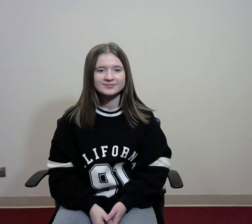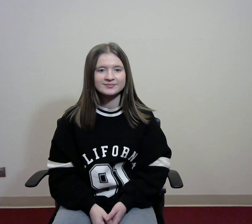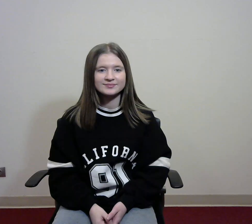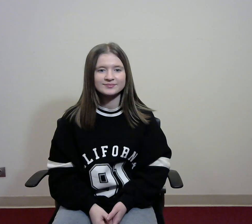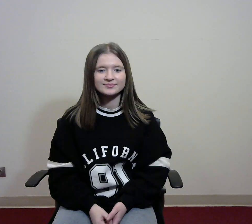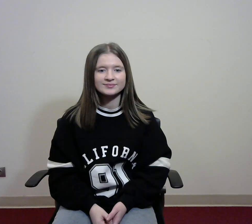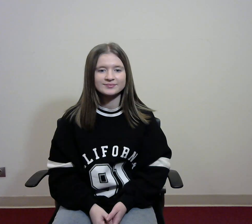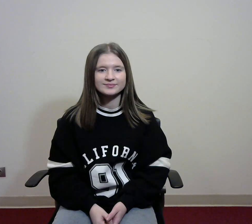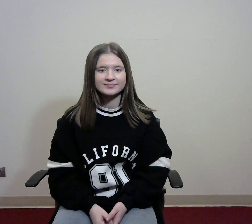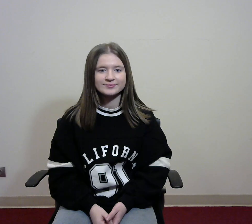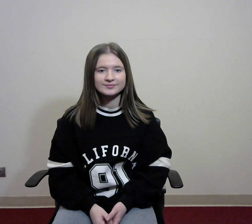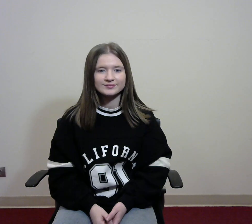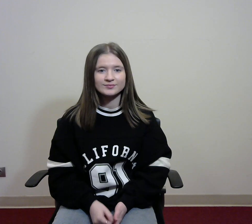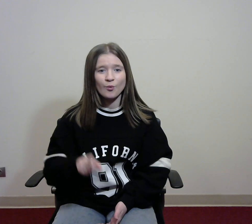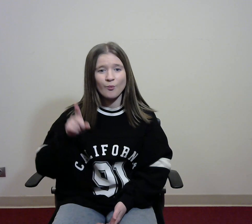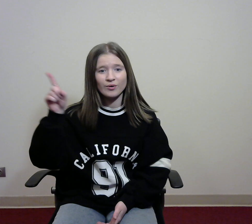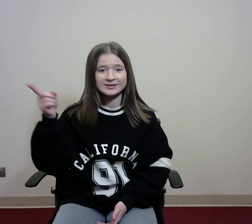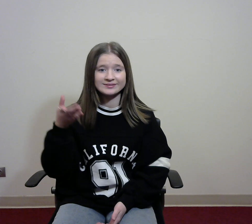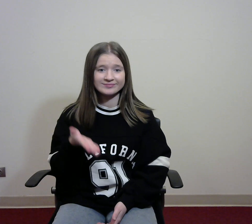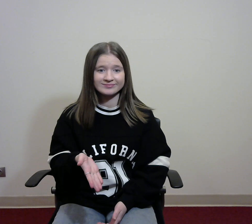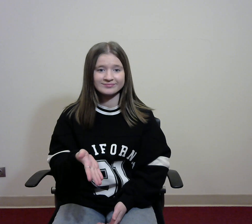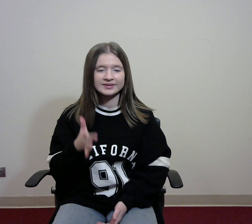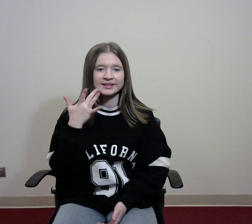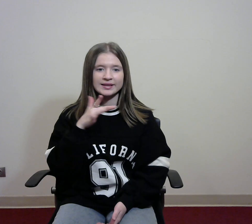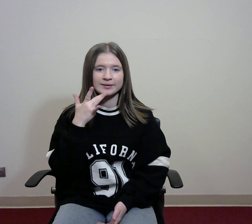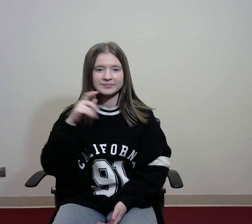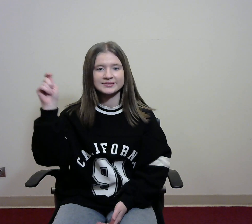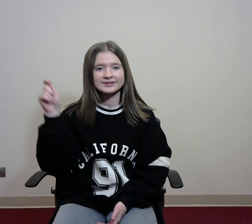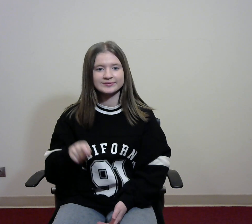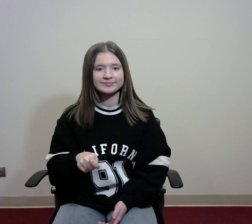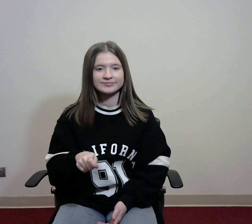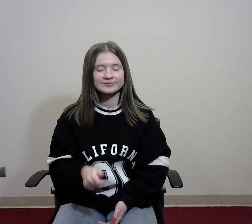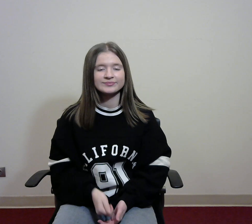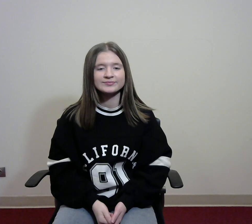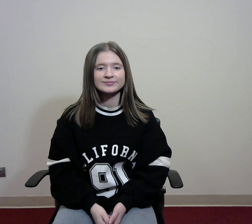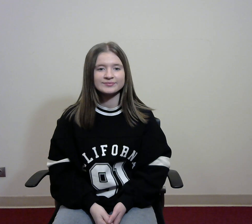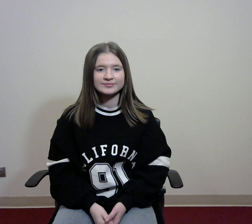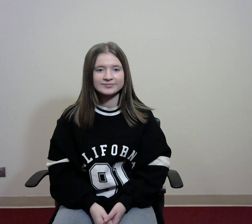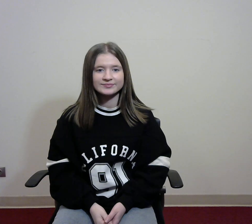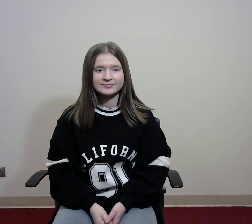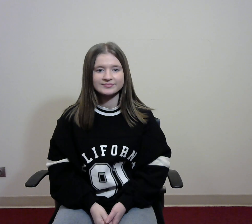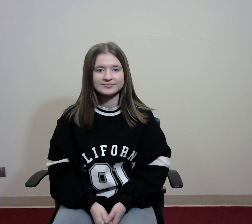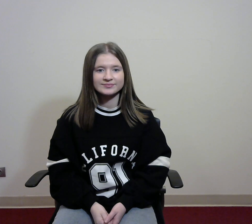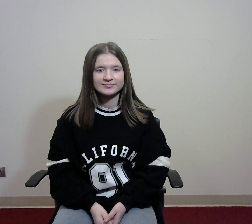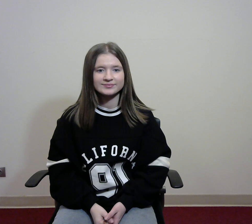O bura Amerikadan gəlib